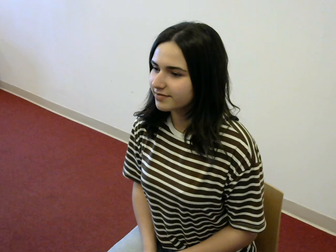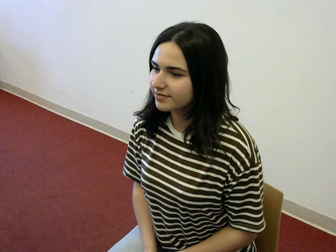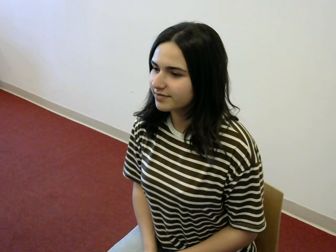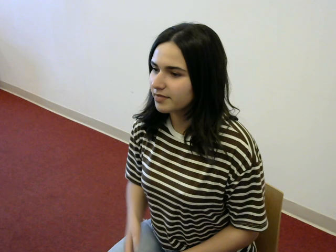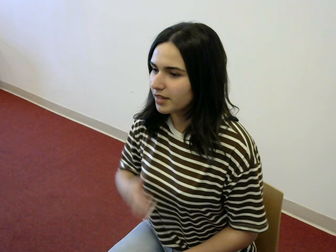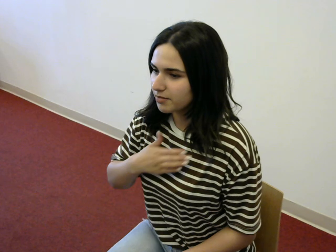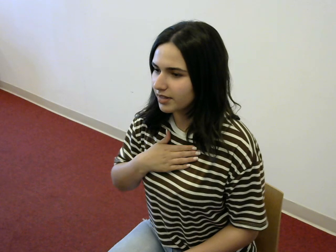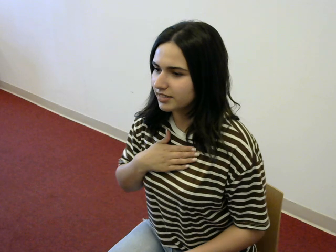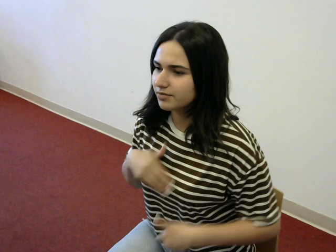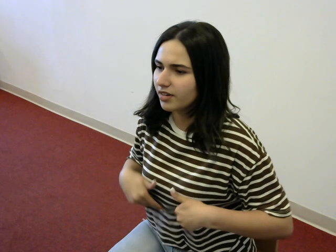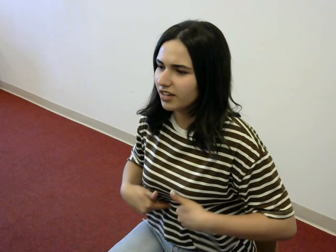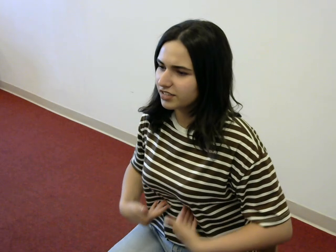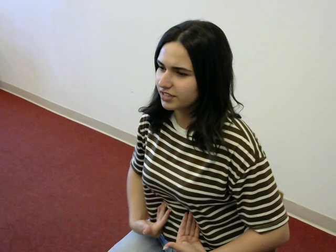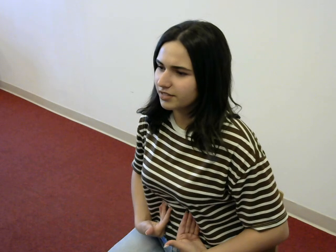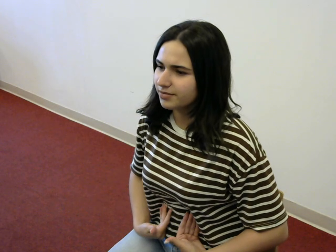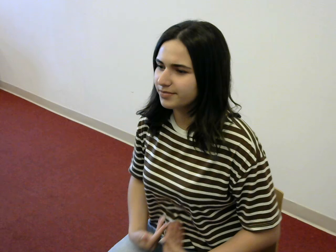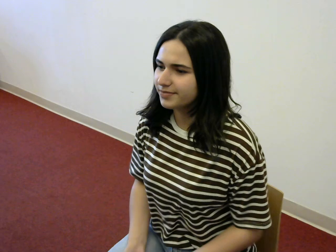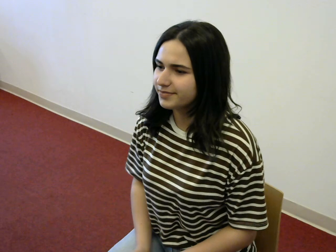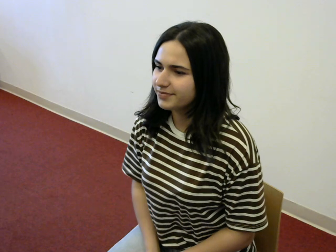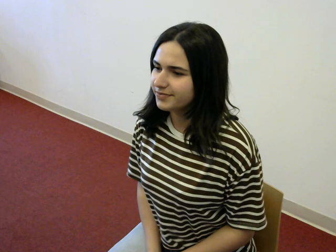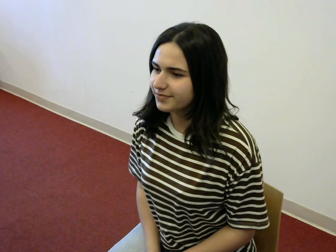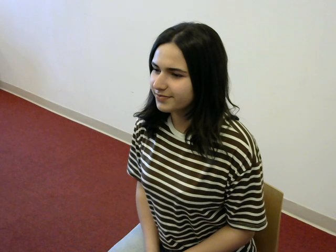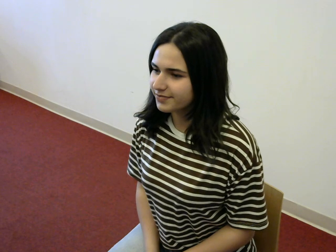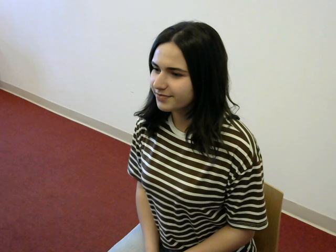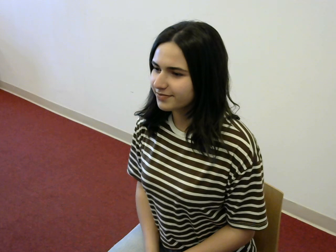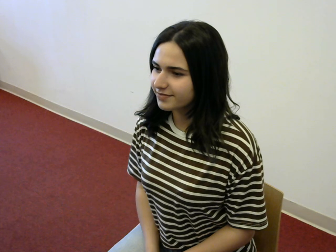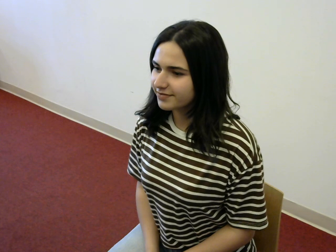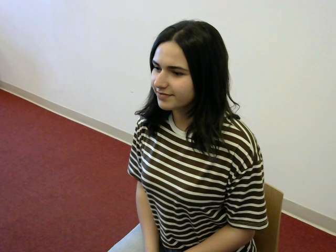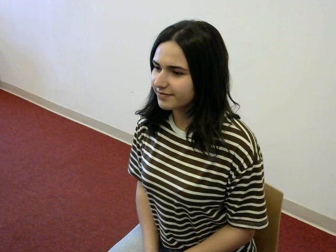Mən acam